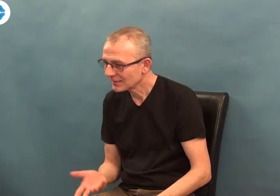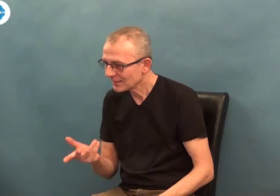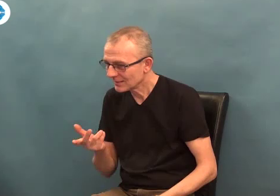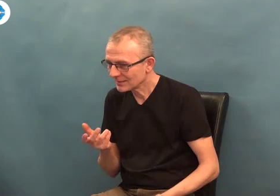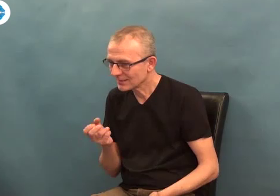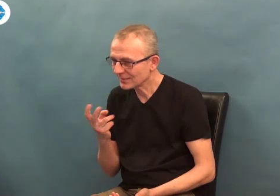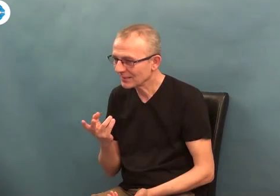Tak.